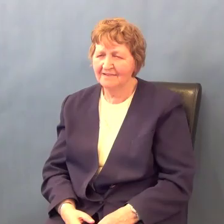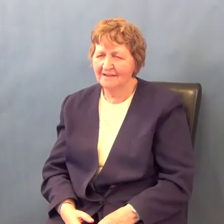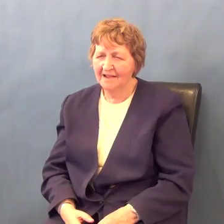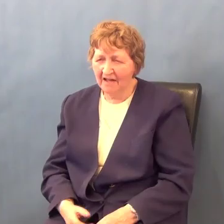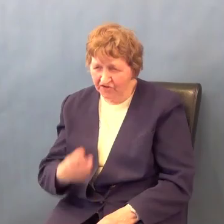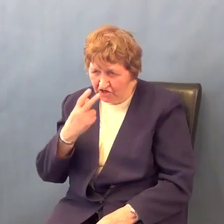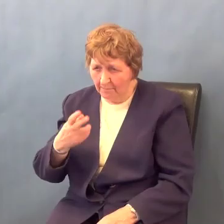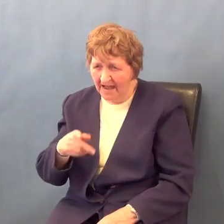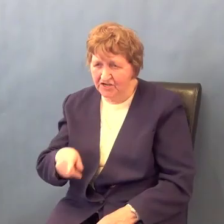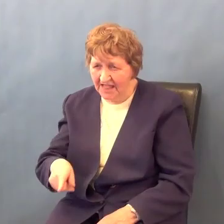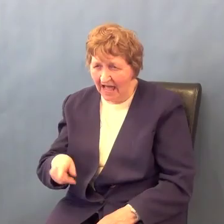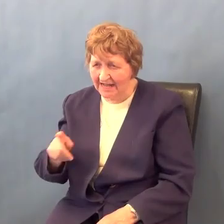Widziałaś taki znak?